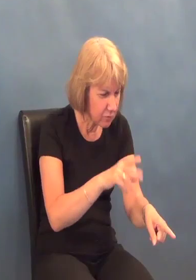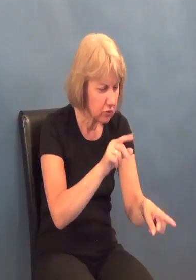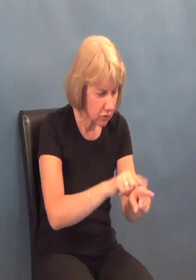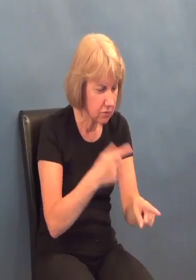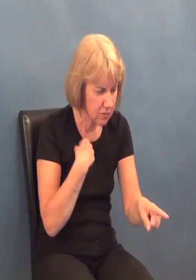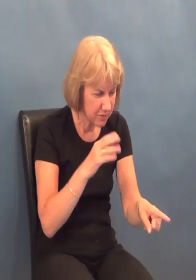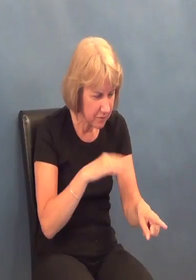Poniedziałek - też, aha.